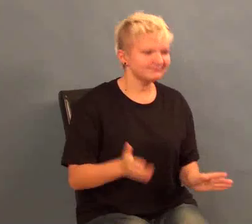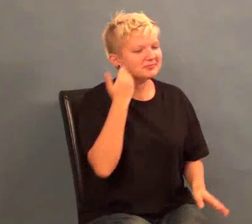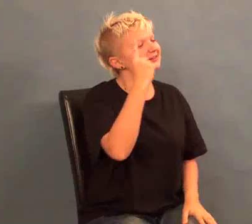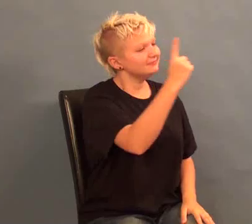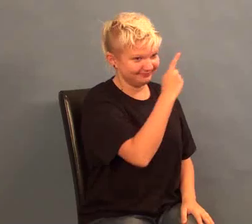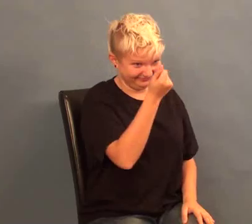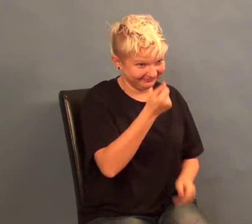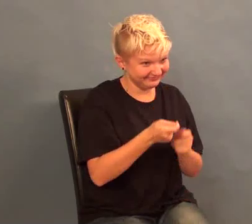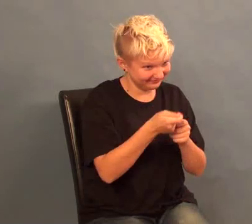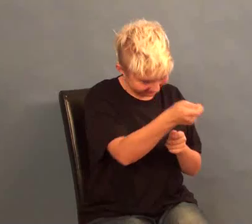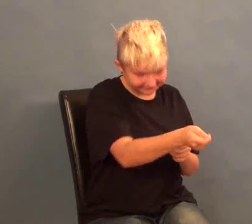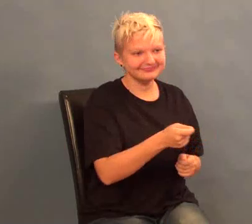Zjawia się pani, chce dać mu pieniądze.